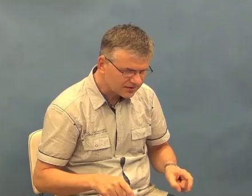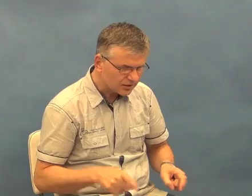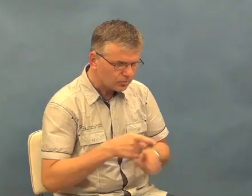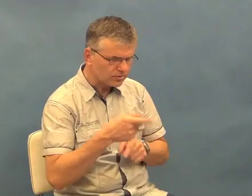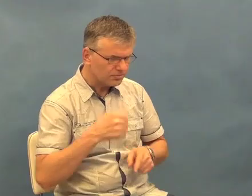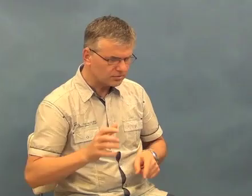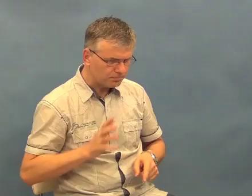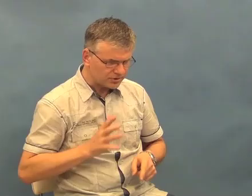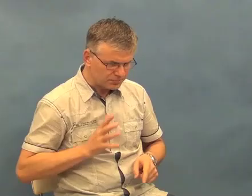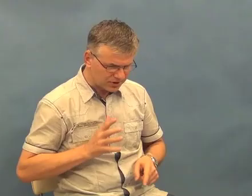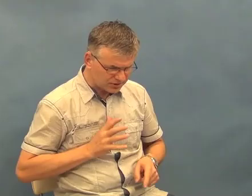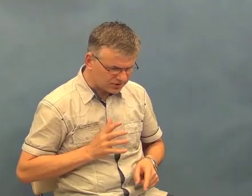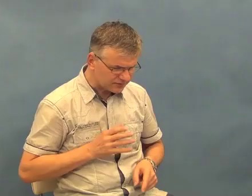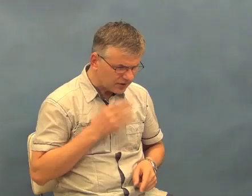To jest niebezpieczne.